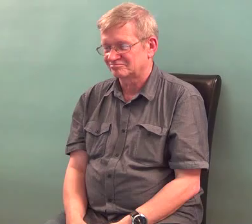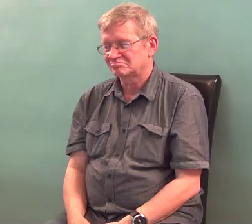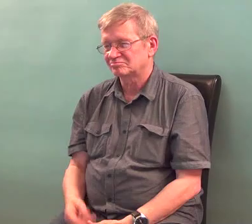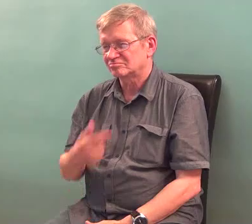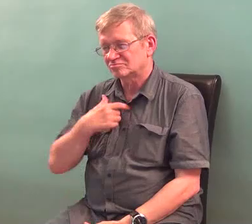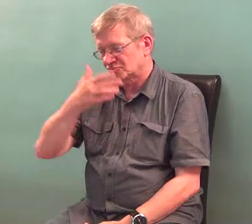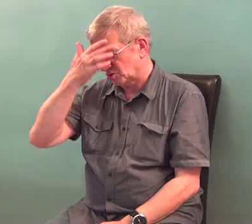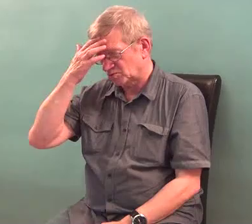Ja nie umiem.